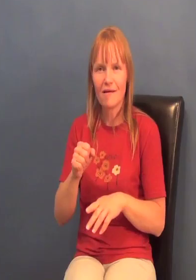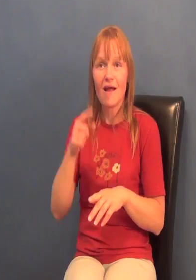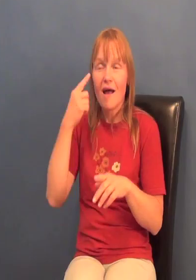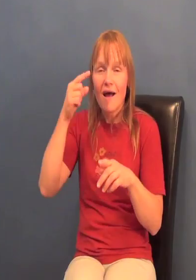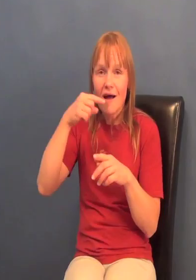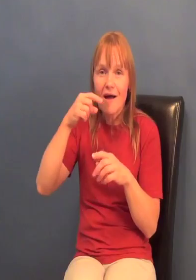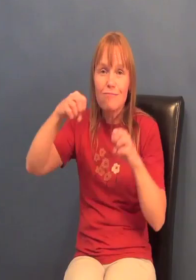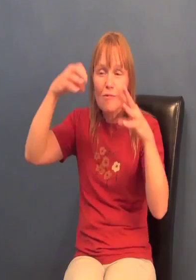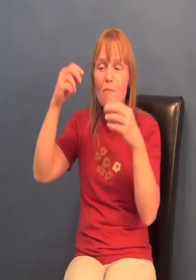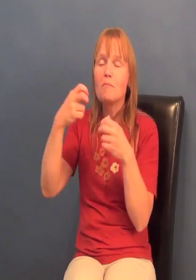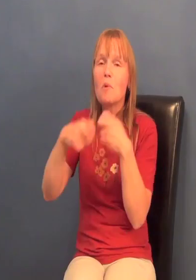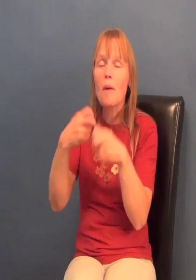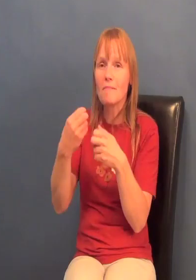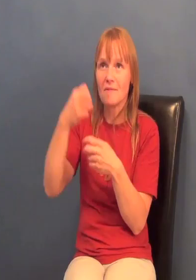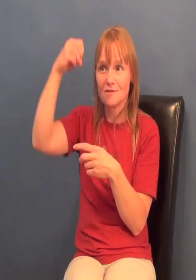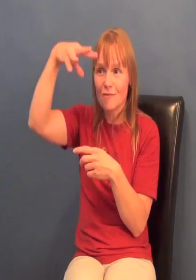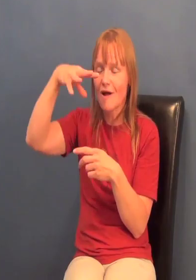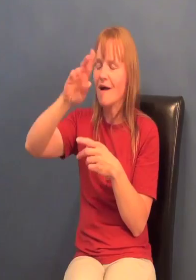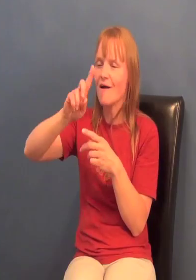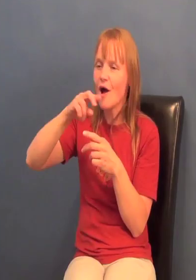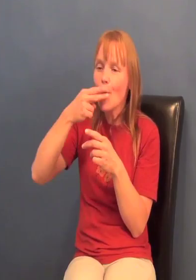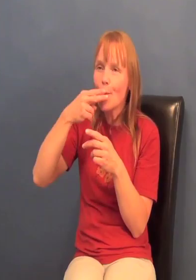"- Okazało się, że to dym z papierosa włączył alarm."